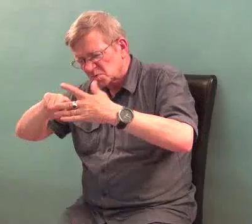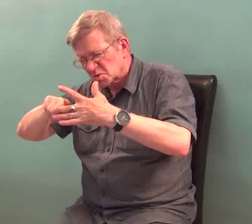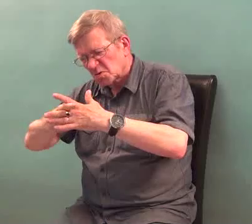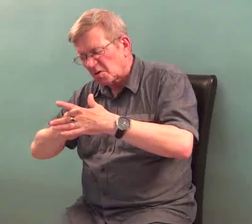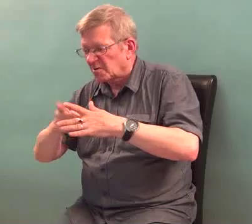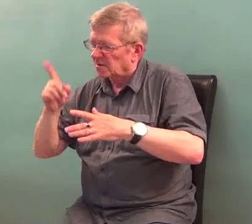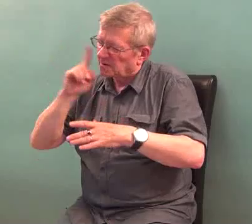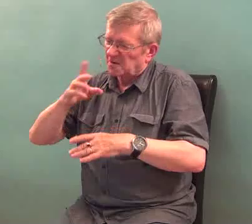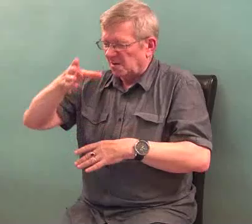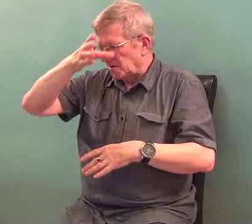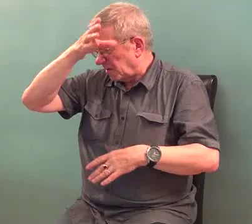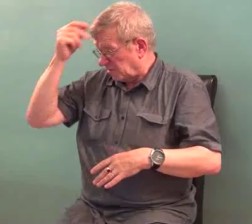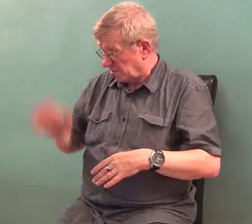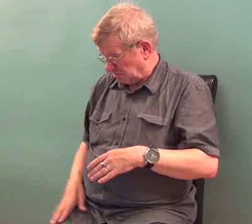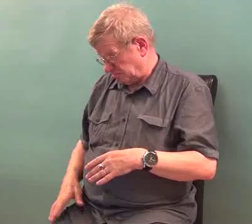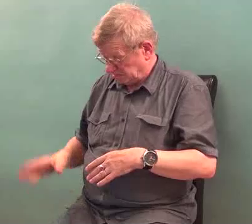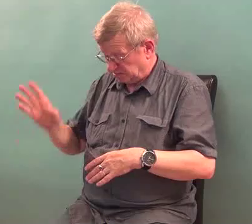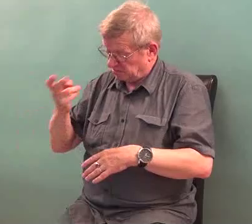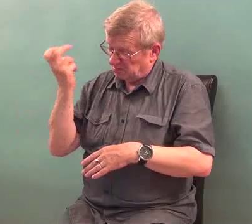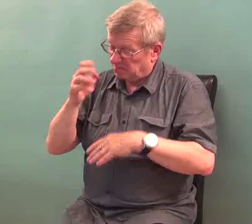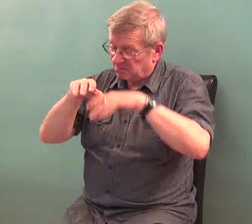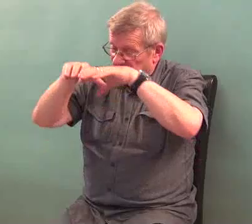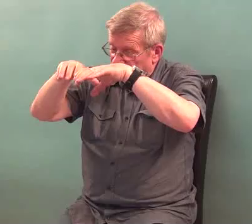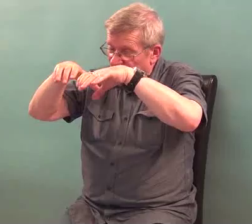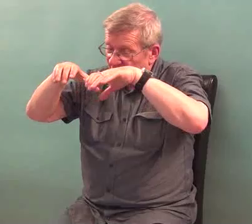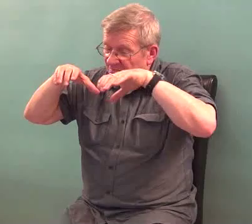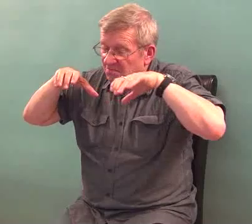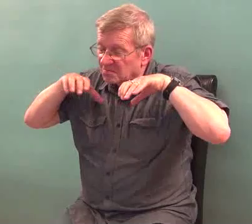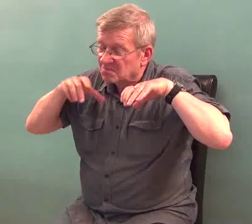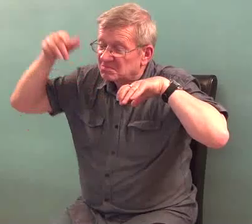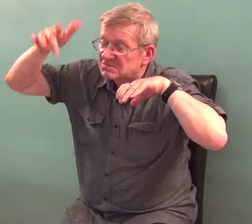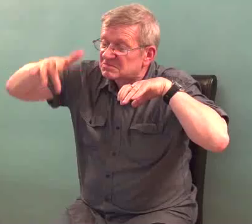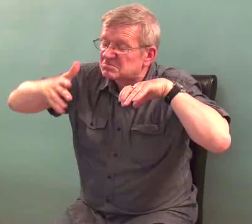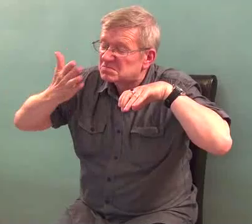Chłopiec i pies z ciekawości zajrzeli do niego, żeby zobaczyć co jest w środku.